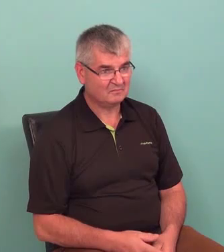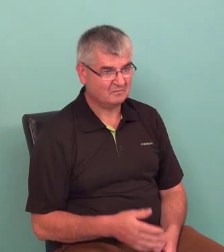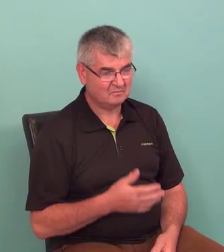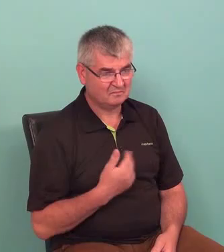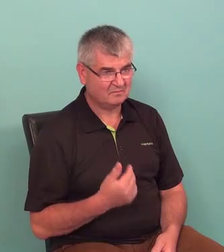Nie mam.